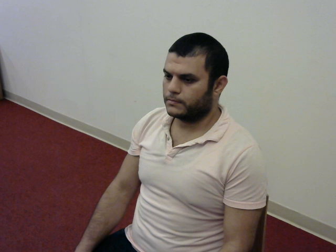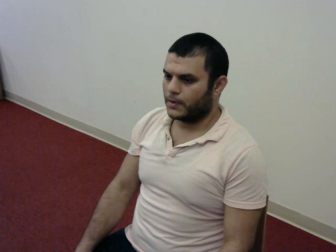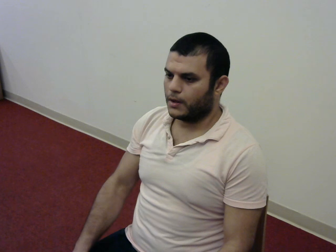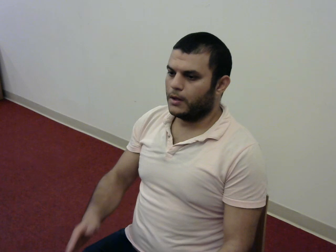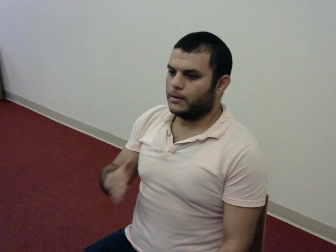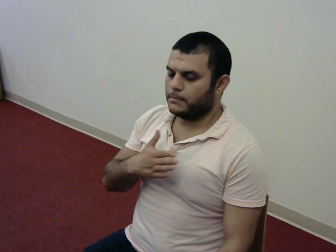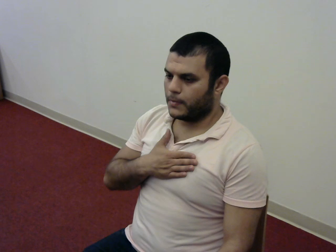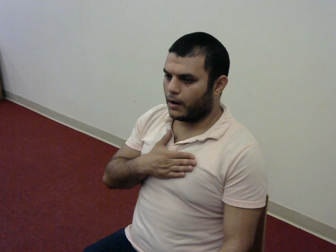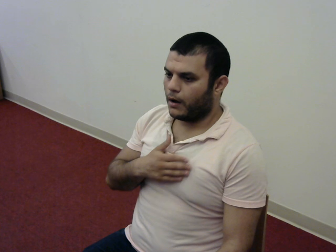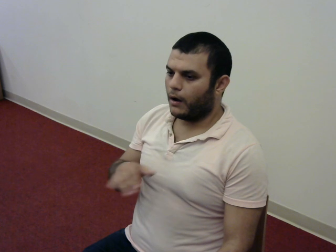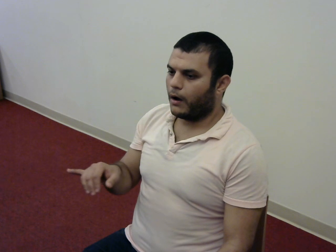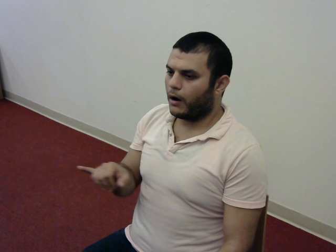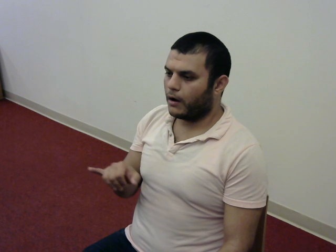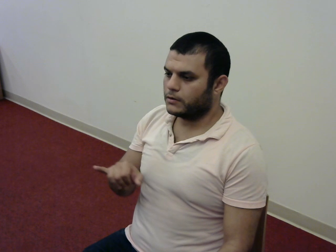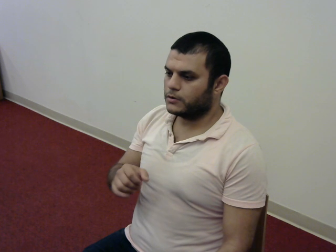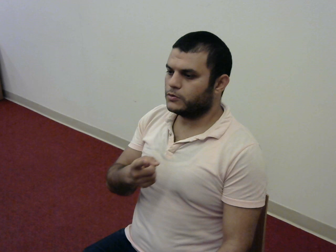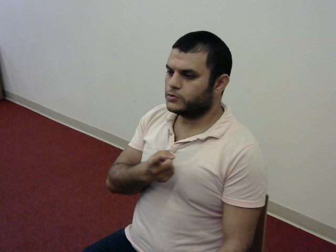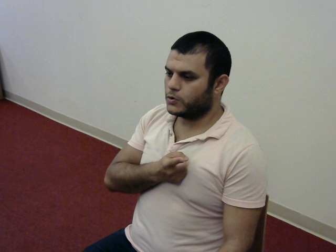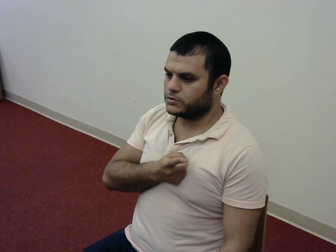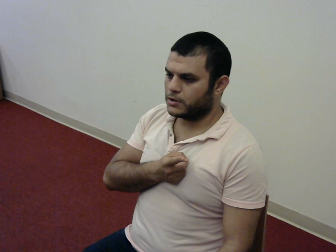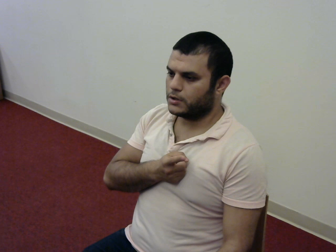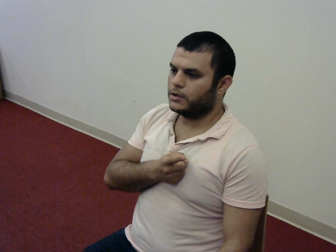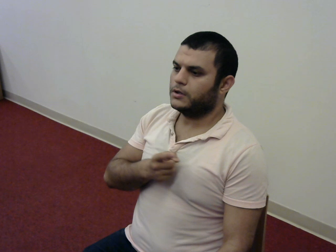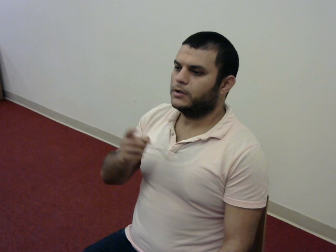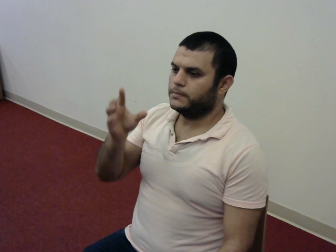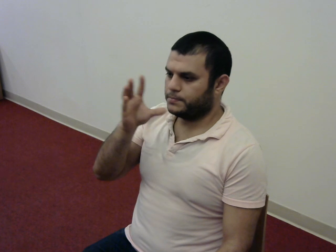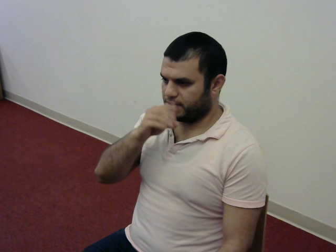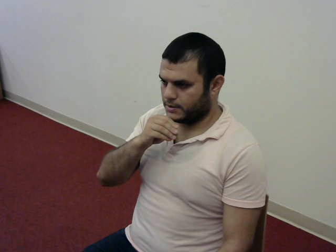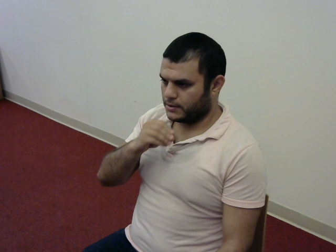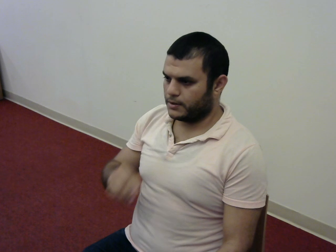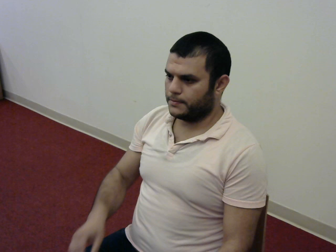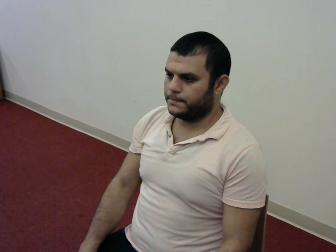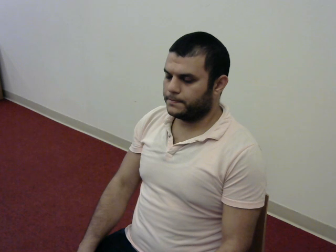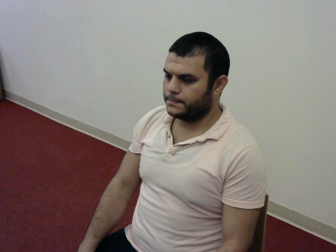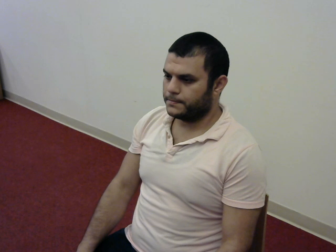Mən harda gözləyə bilərəm?